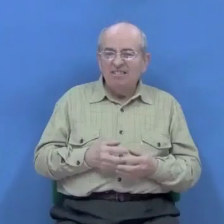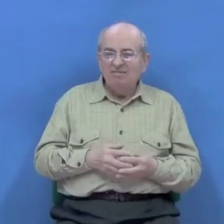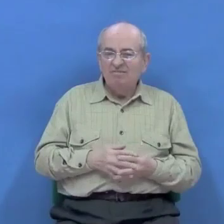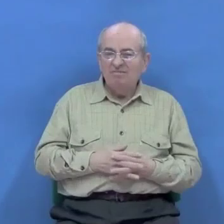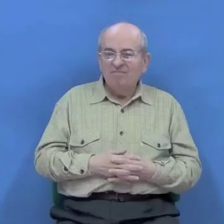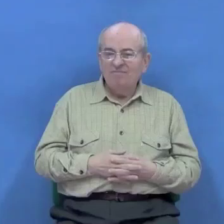Zabiera.